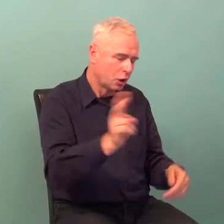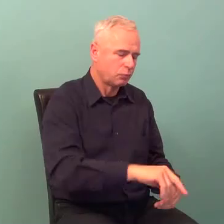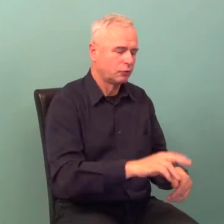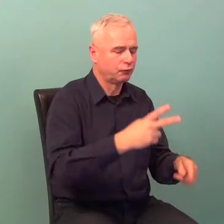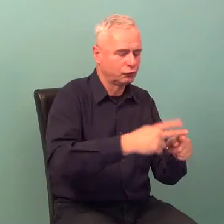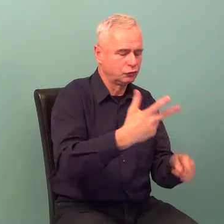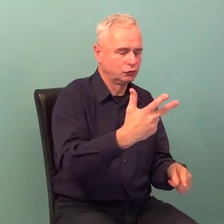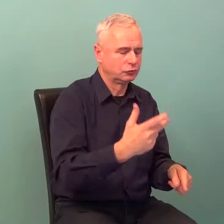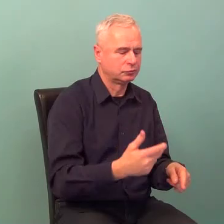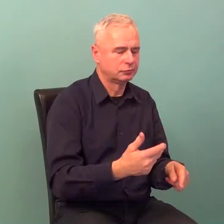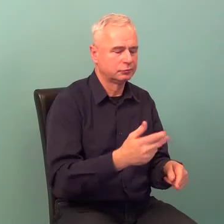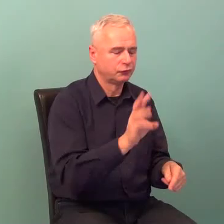Dwudziestego trzeciego, we wtorek.